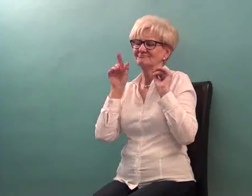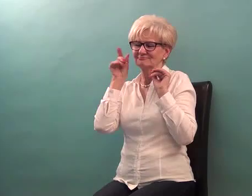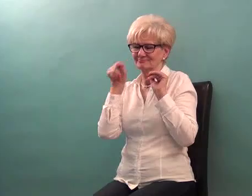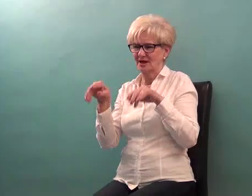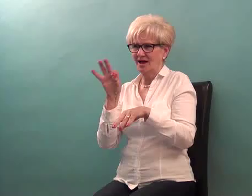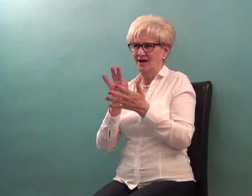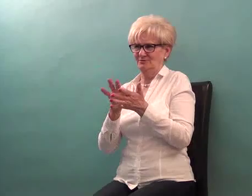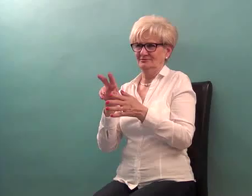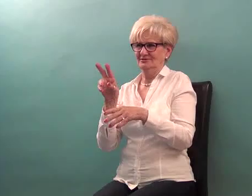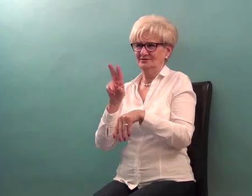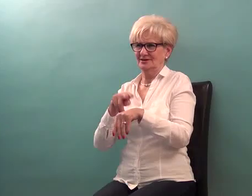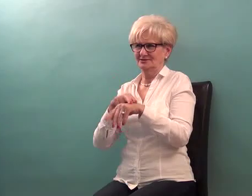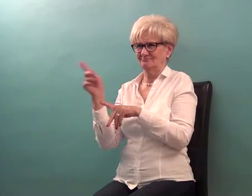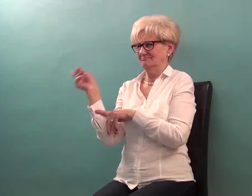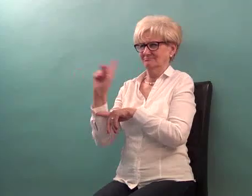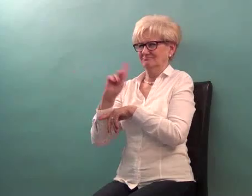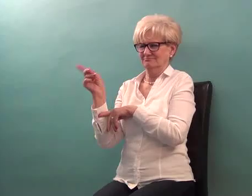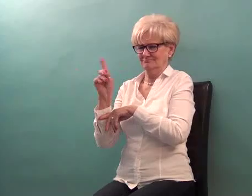Zegar zaczyna dzwonić.